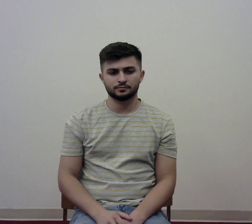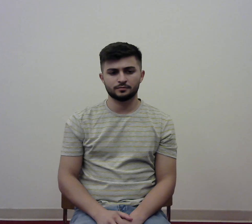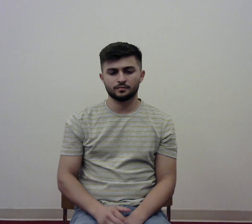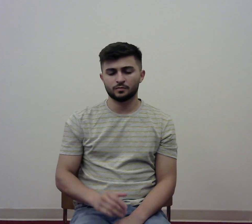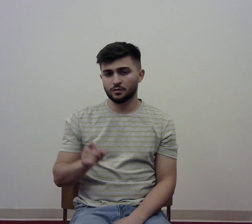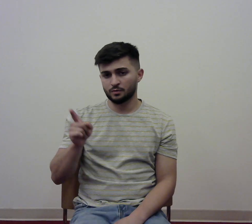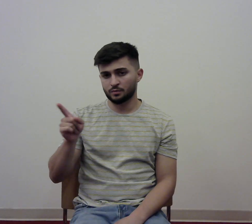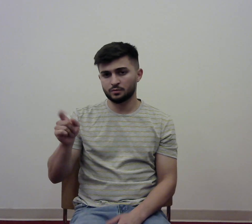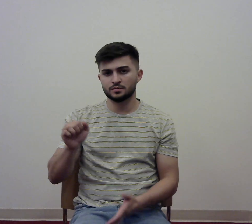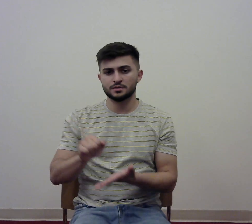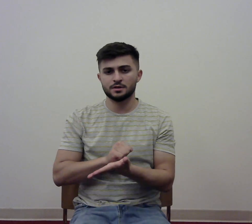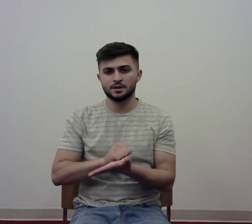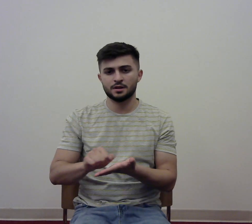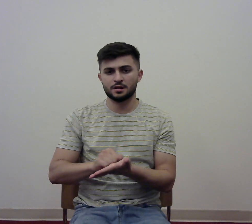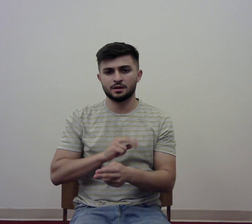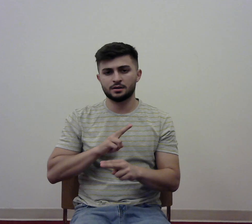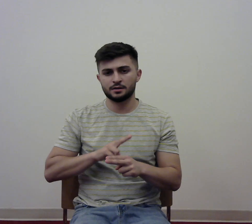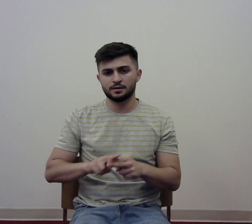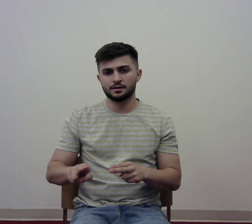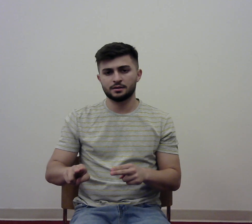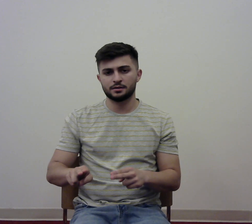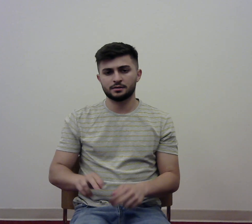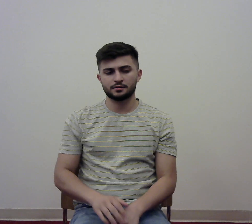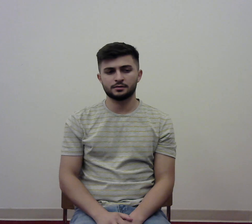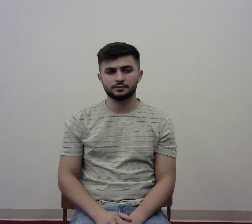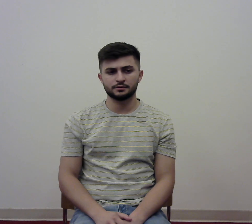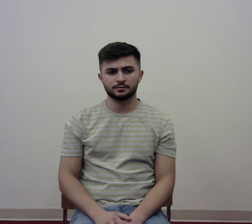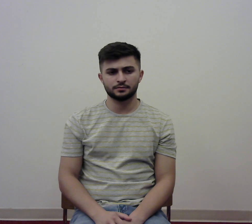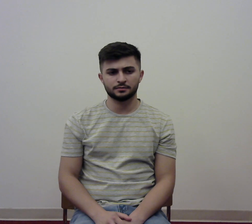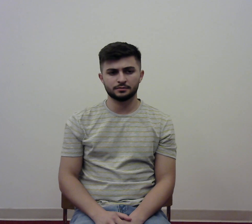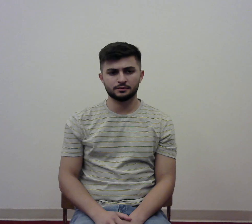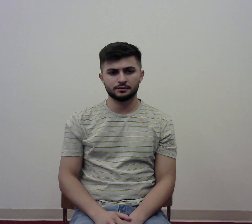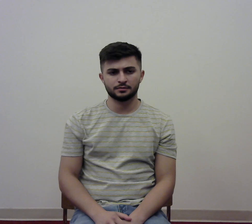O sənədlərini itirib